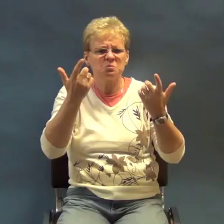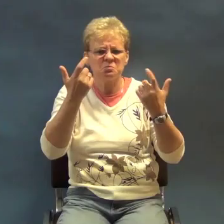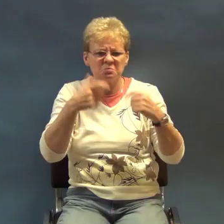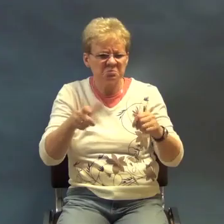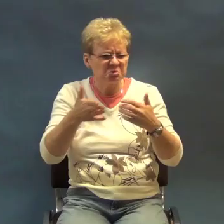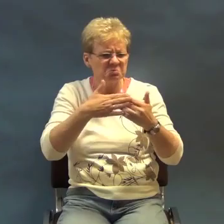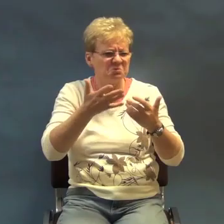Z drzwiami nici.